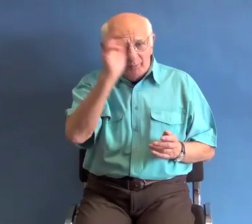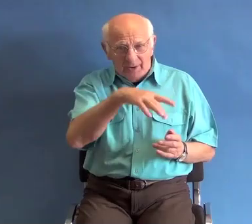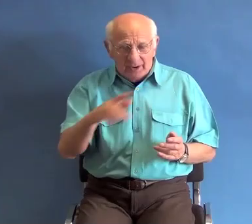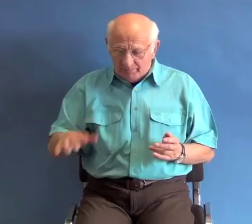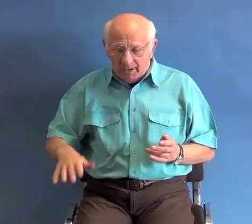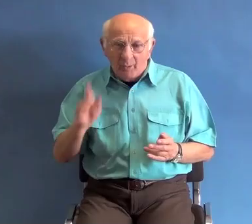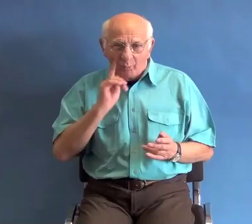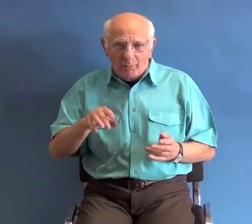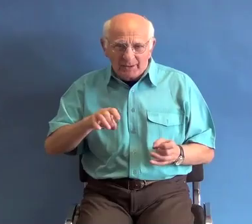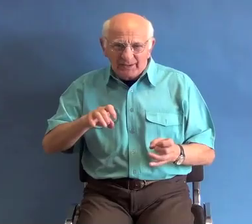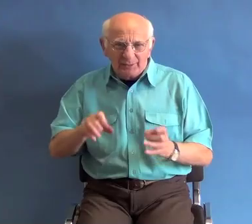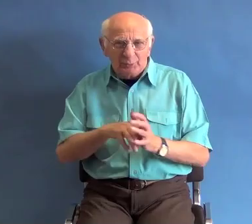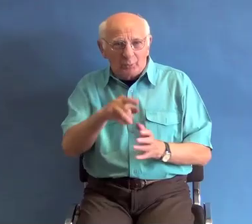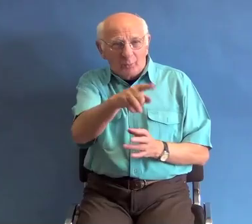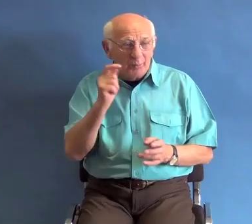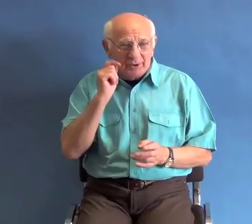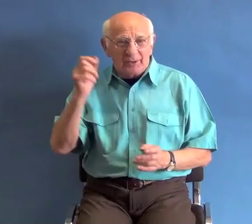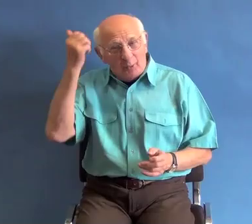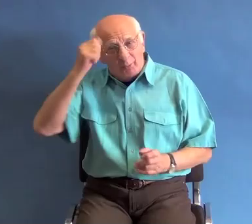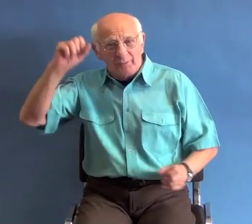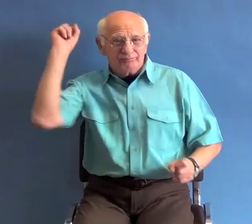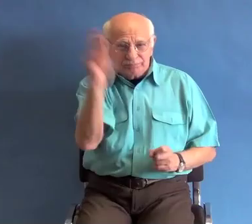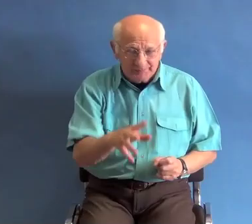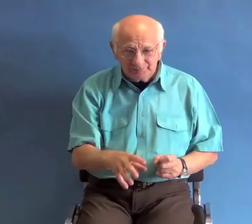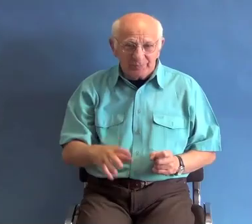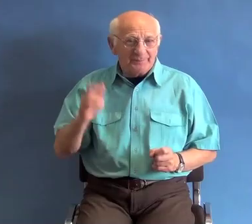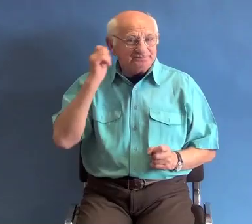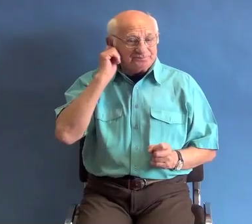Ten chłopiec podbiegł do okna kobiety i rzucił z całych sił czymś.